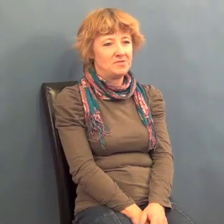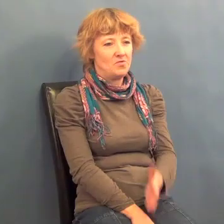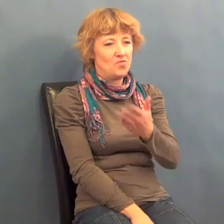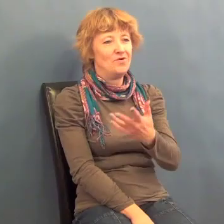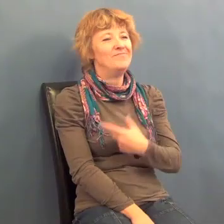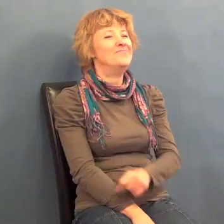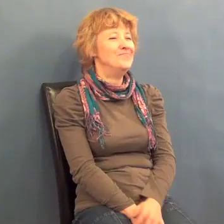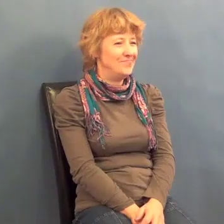Nic nie ma, aha.